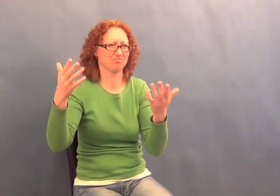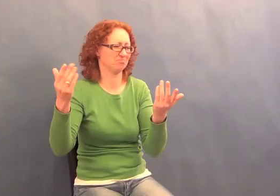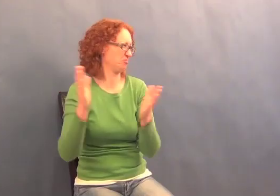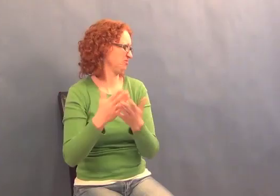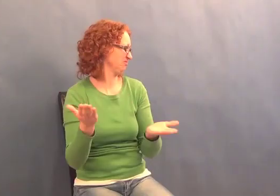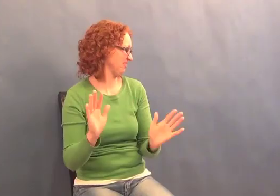Już.